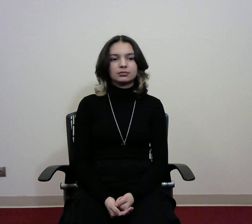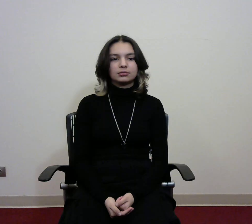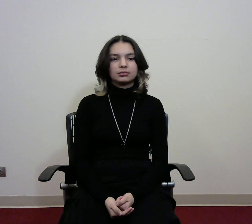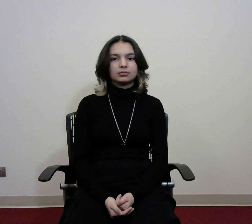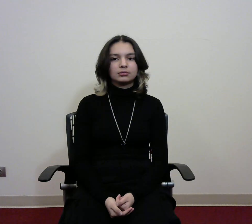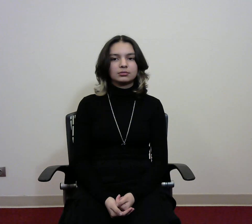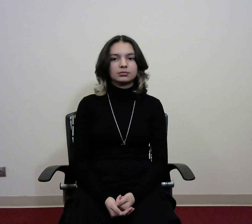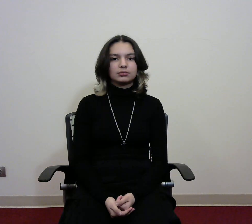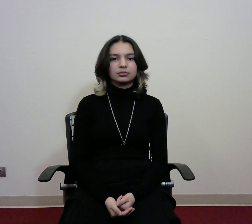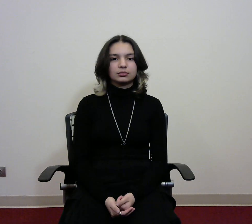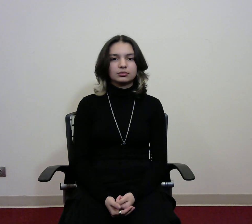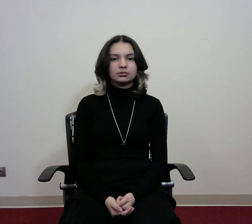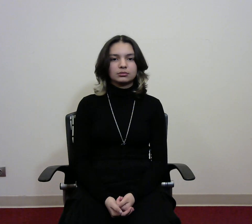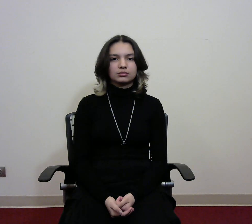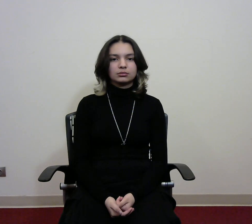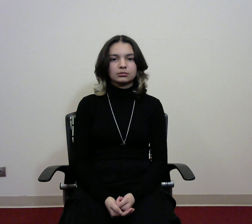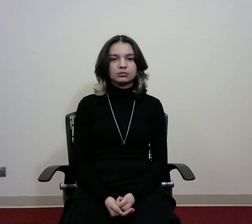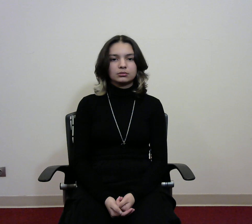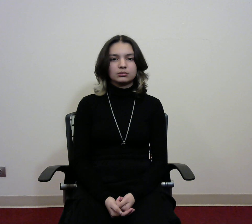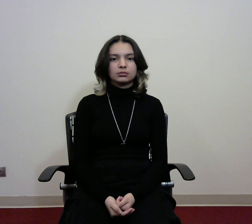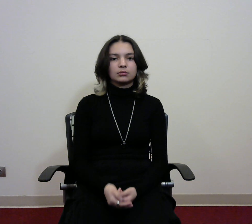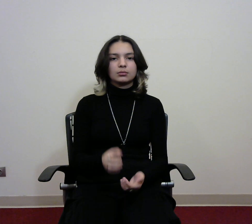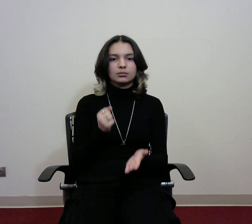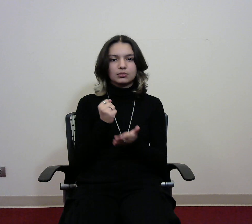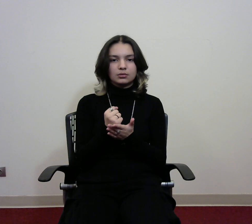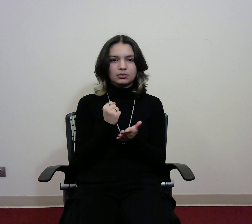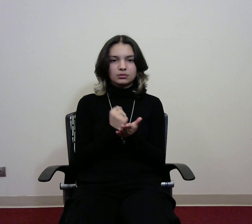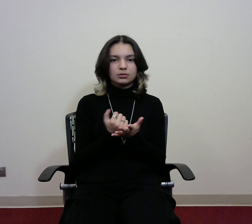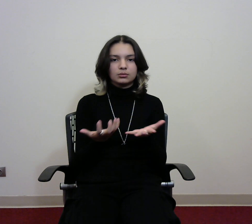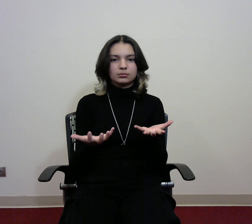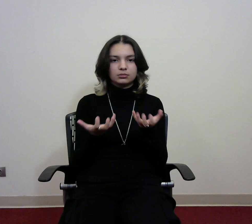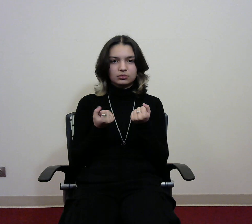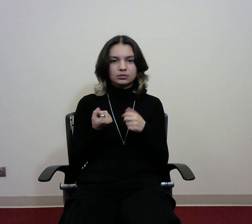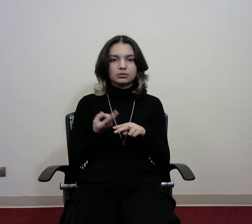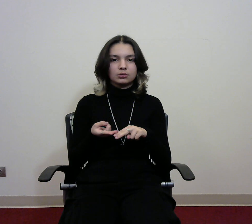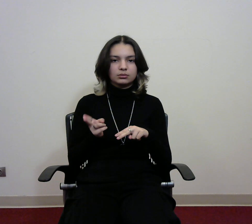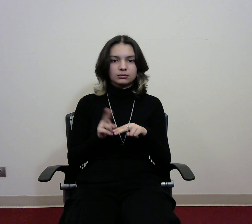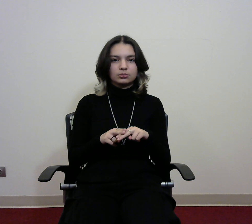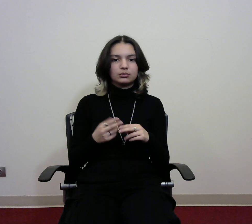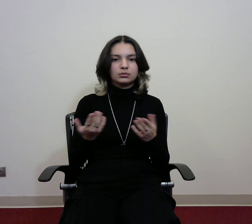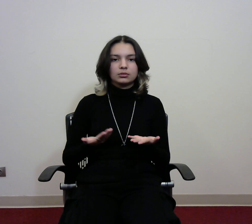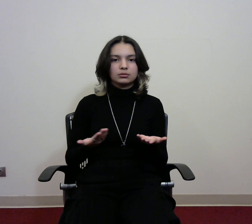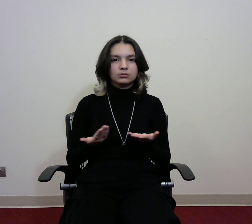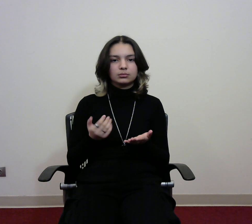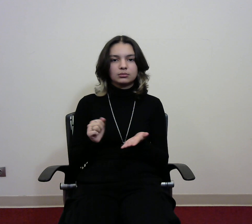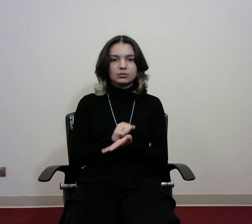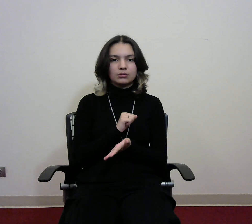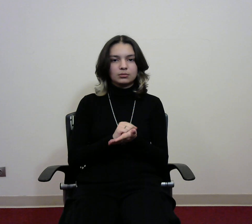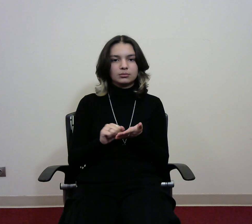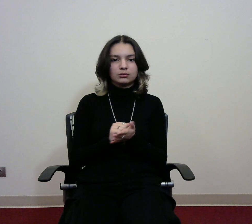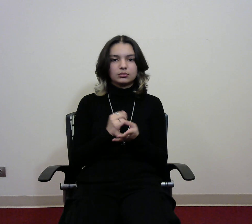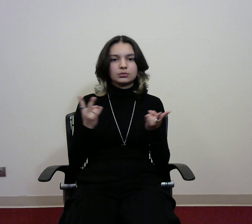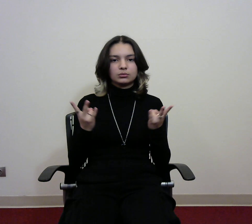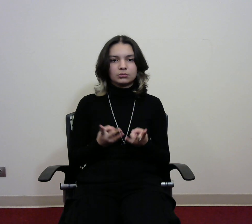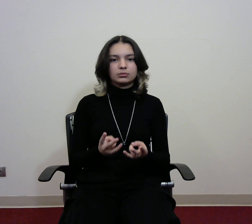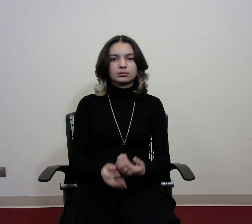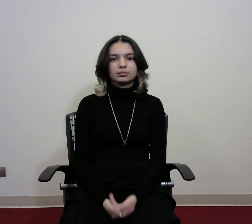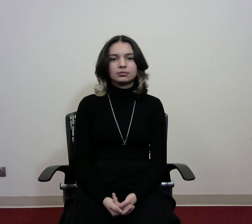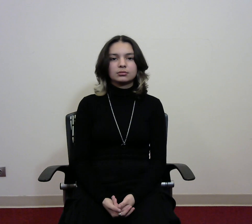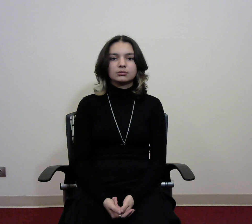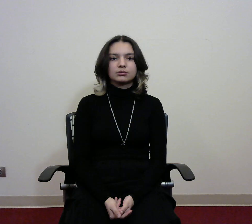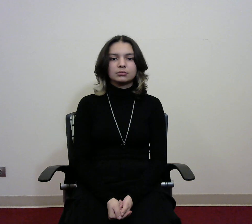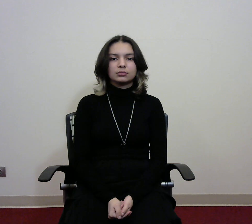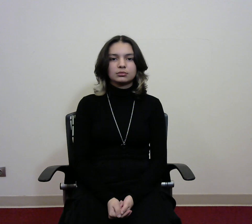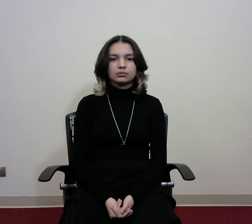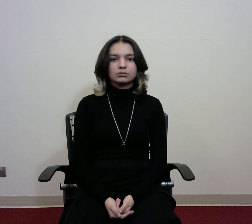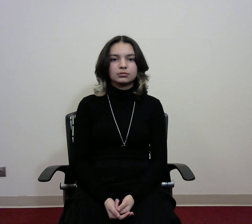Viza almaq üçün hansı sənədlər lazımdır?